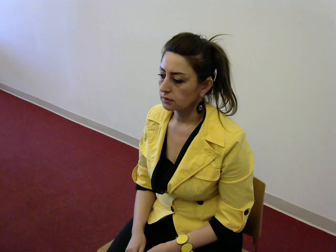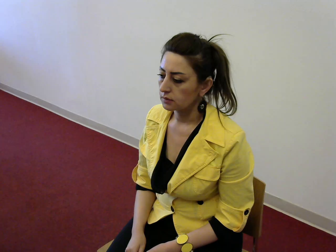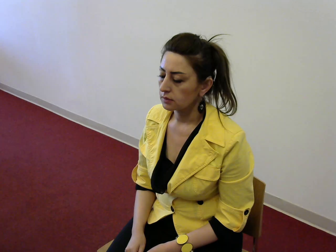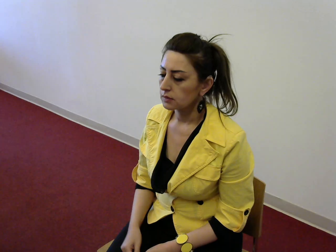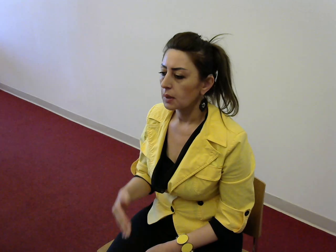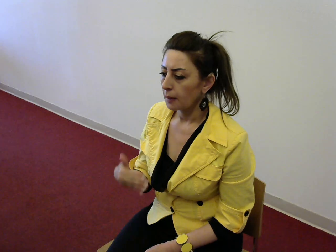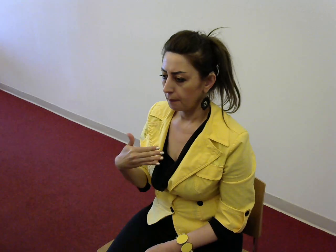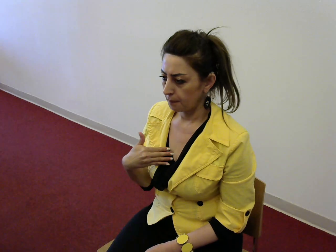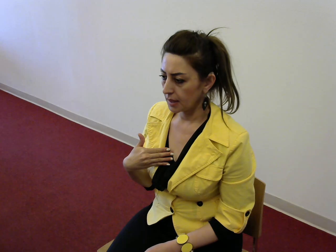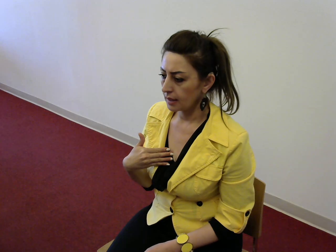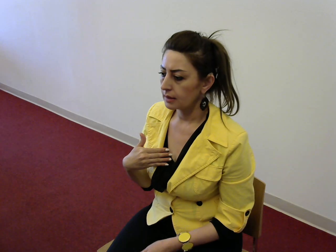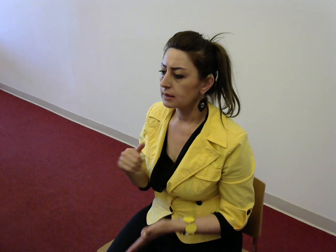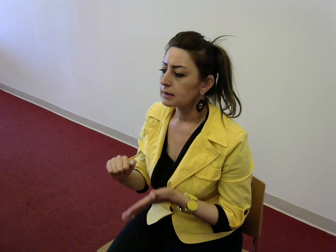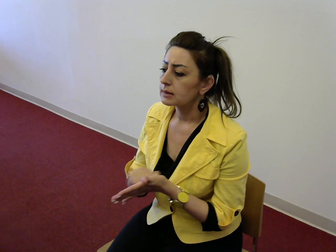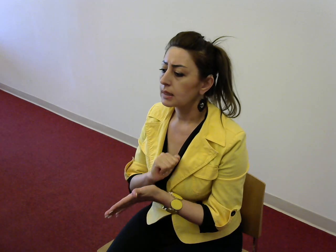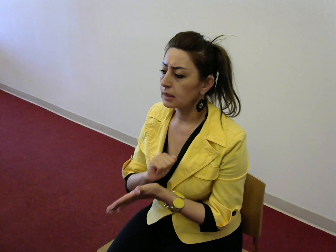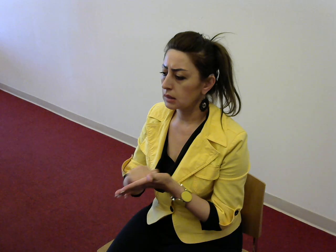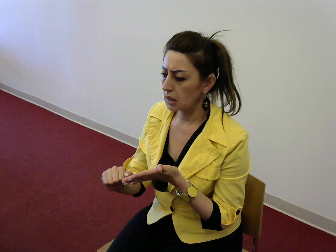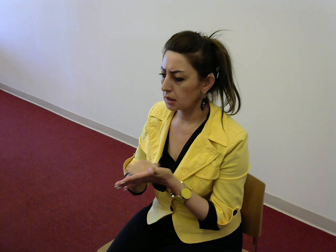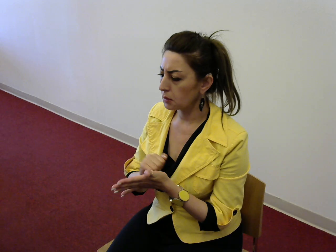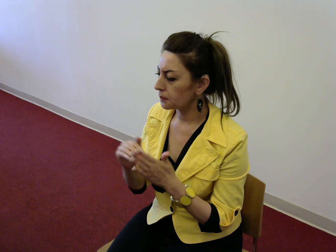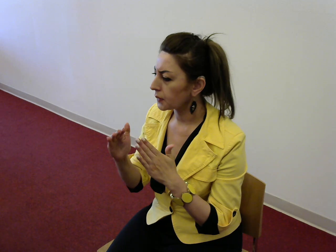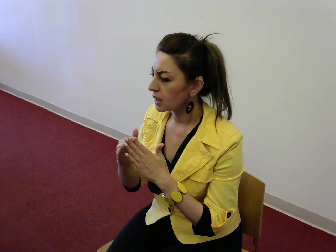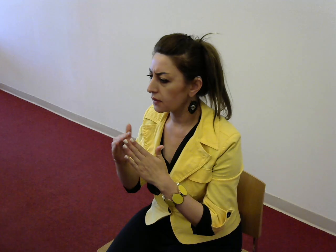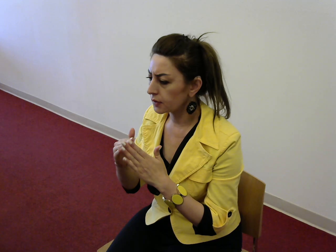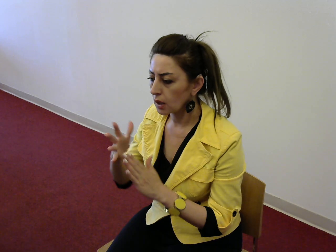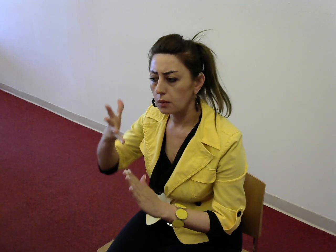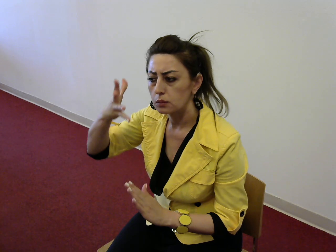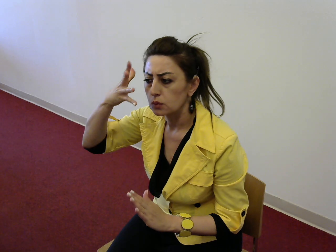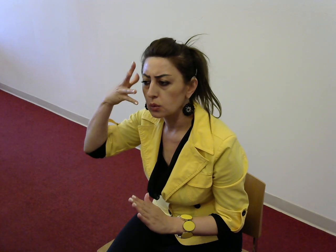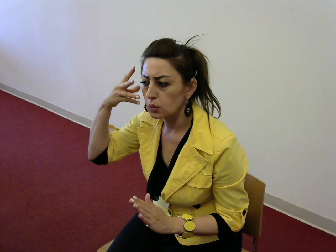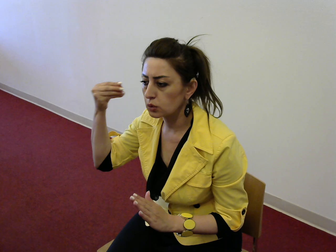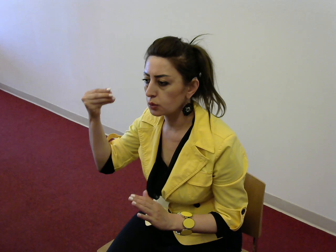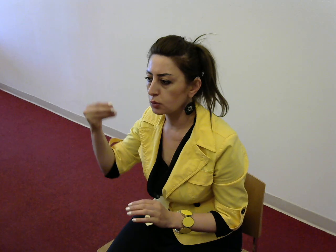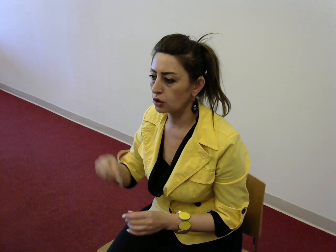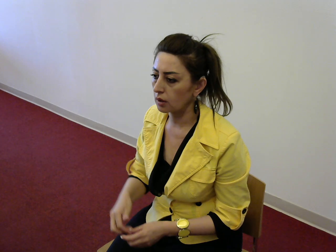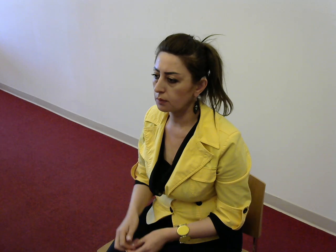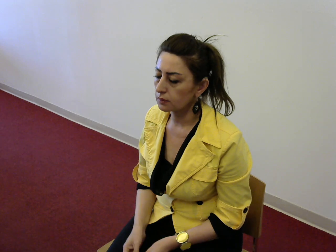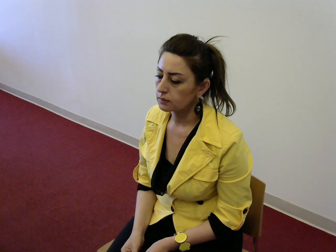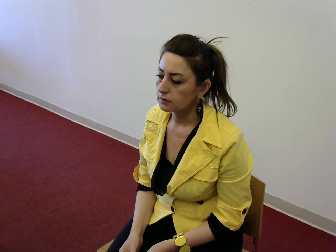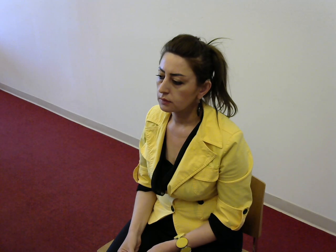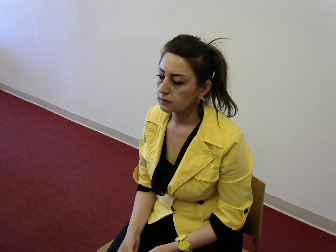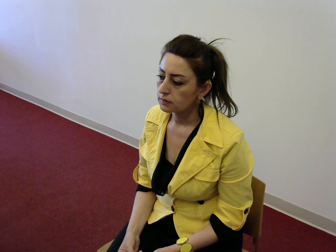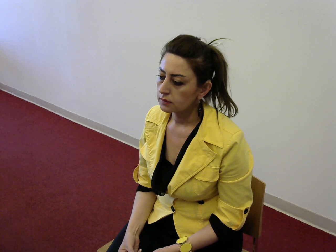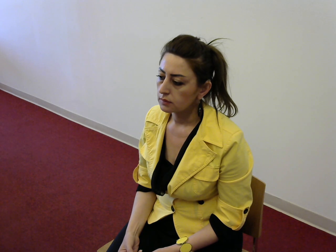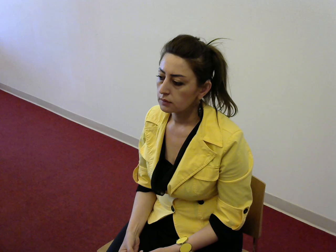Mən sənədlərimi evdə unutmuşam